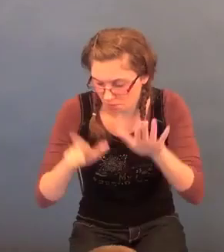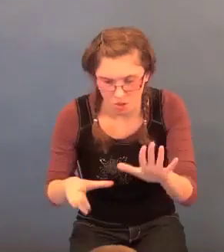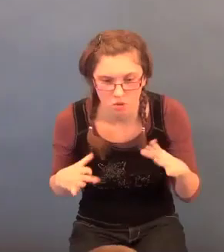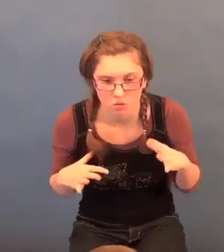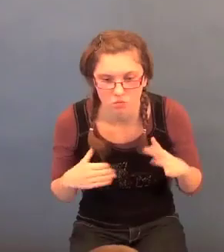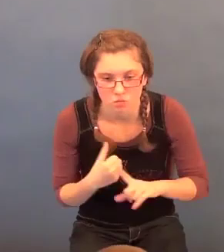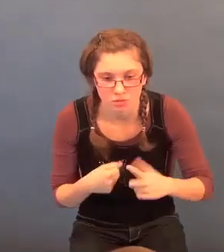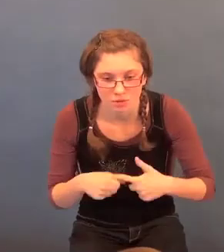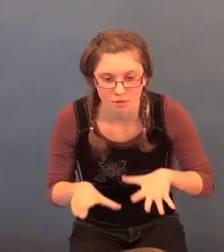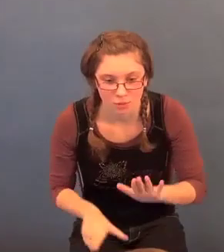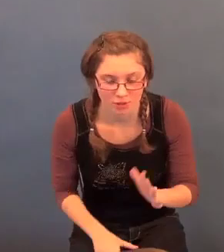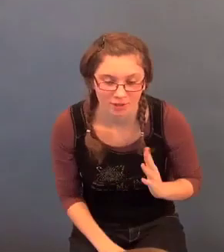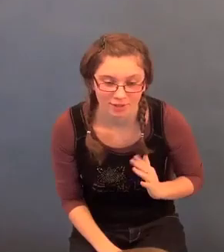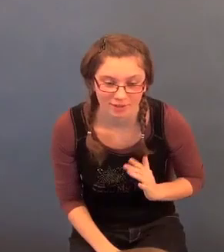Czy masz wolny dwudziesty siódmy?